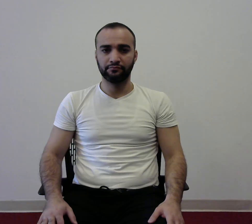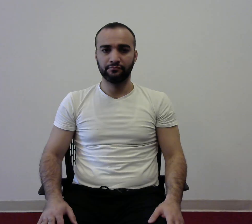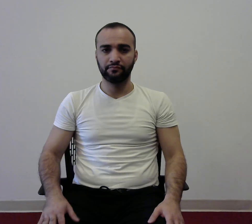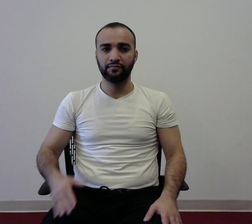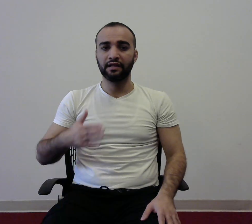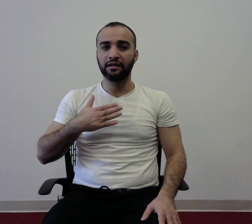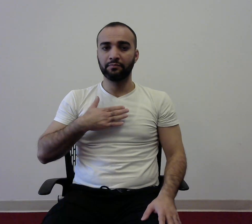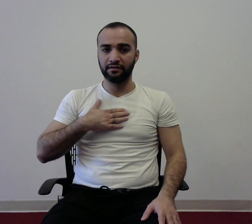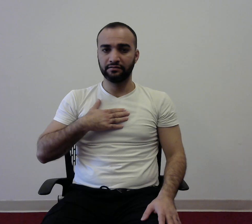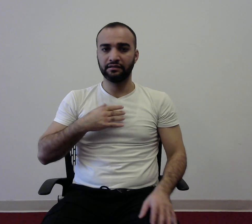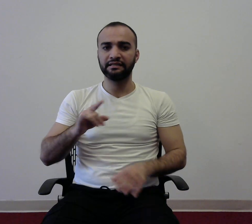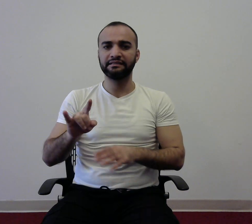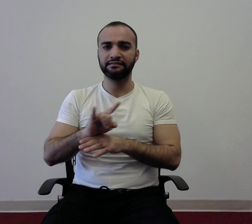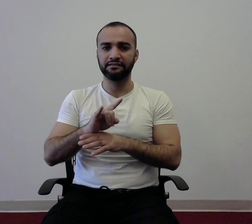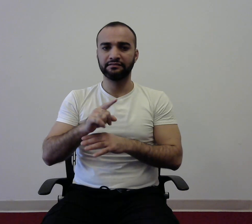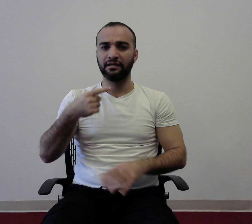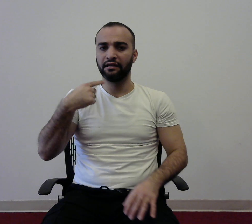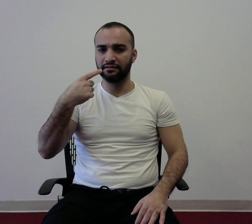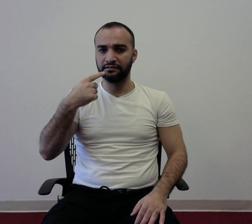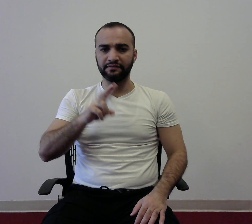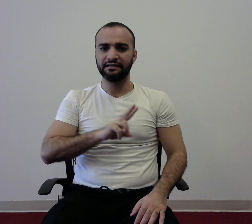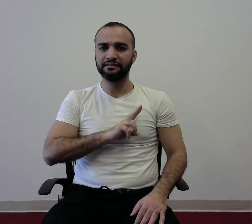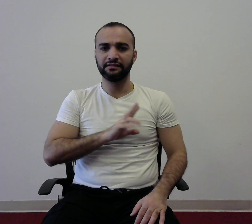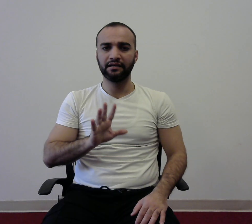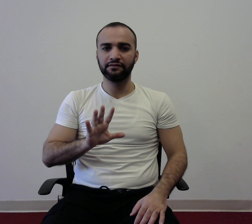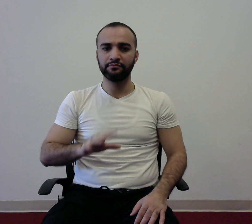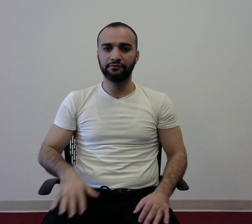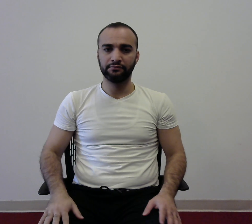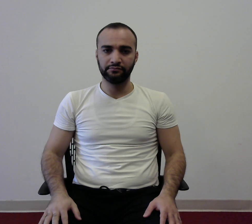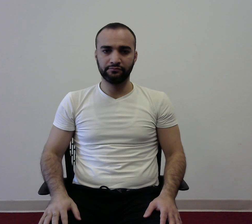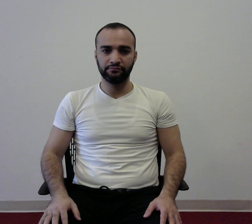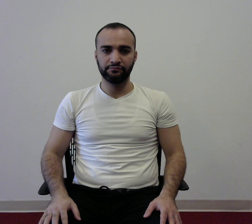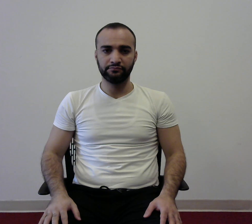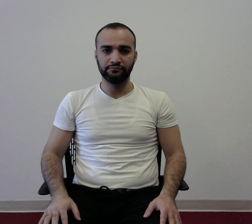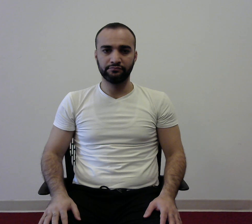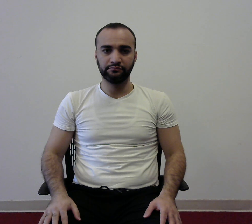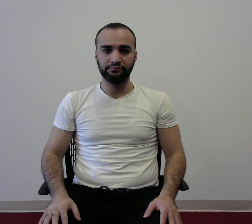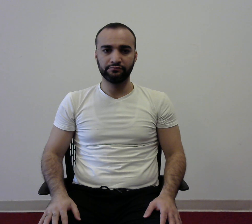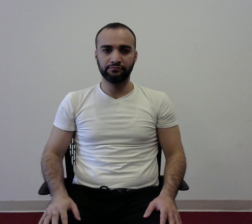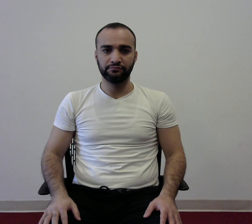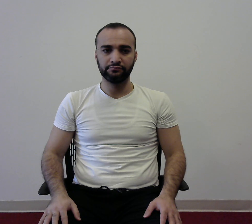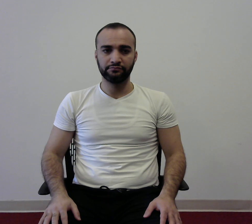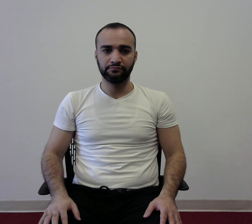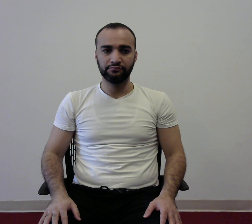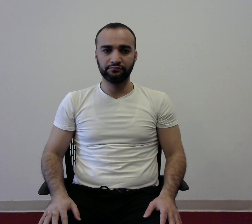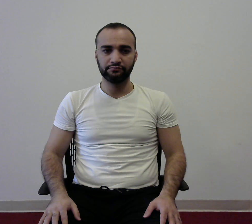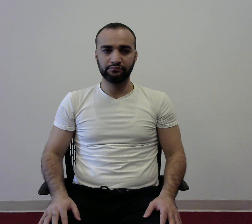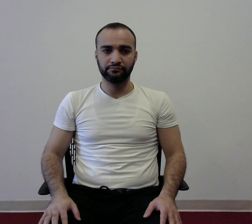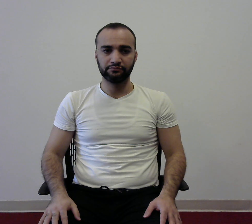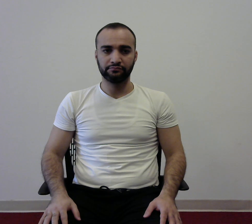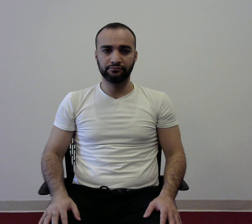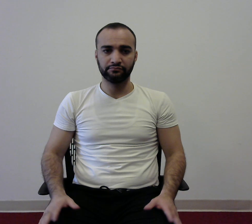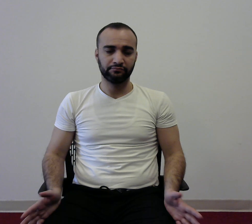Mən yalan danışmağı sevmirəm